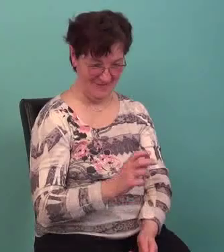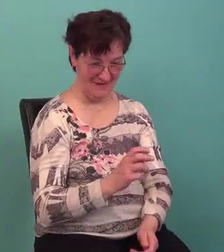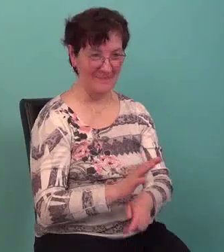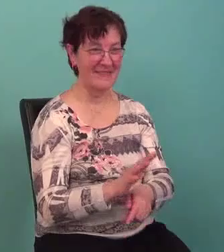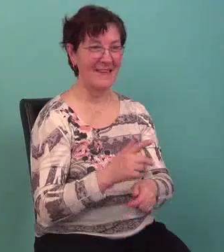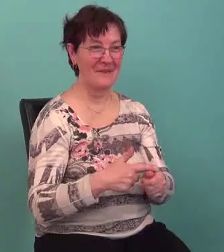Ja nie bardzo.